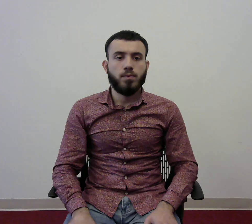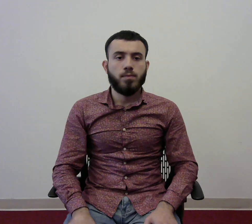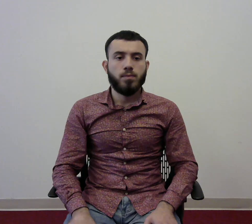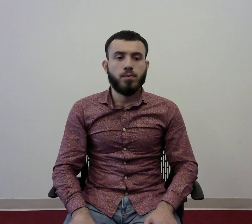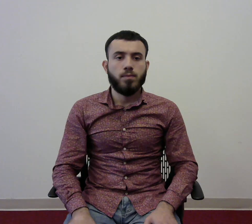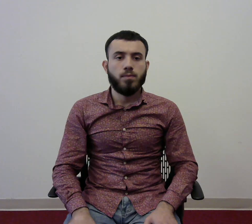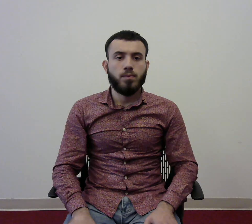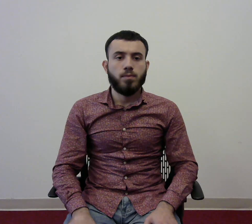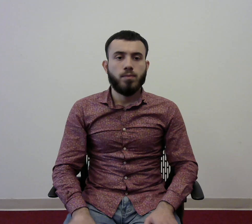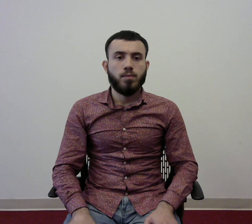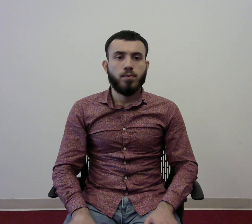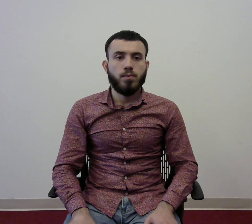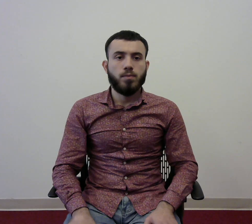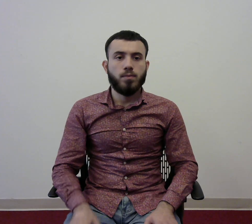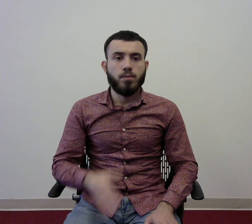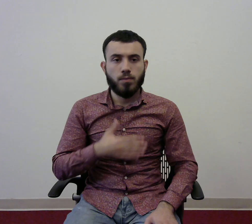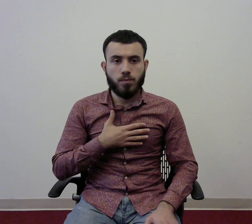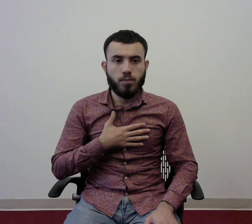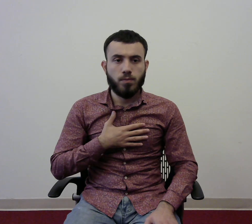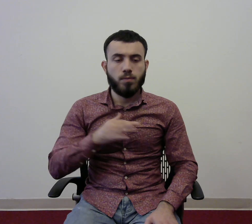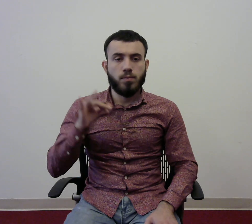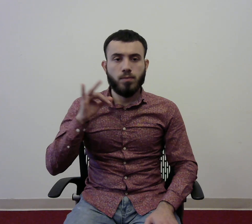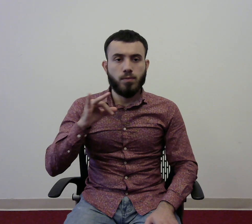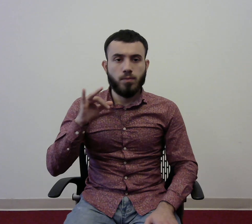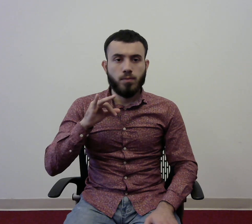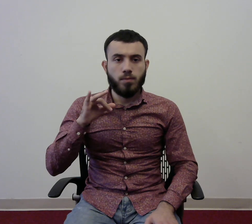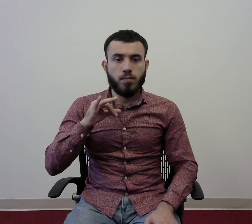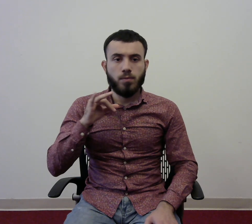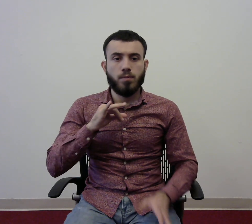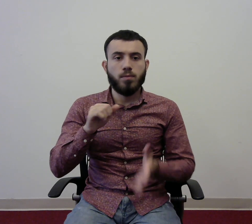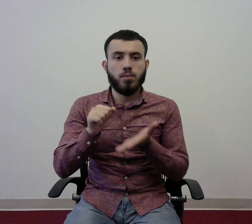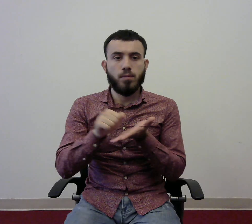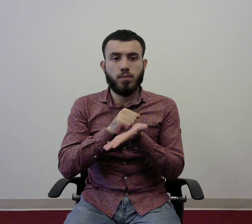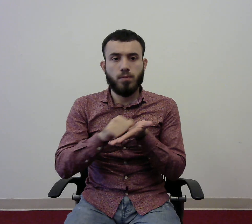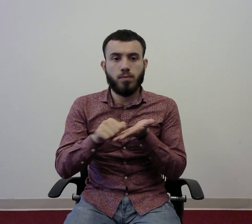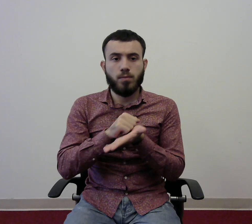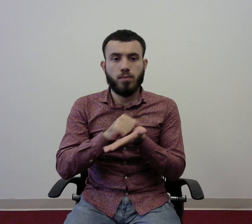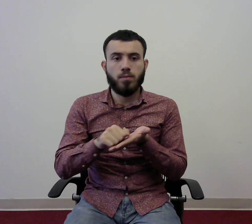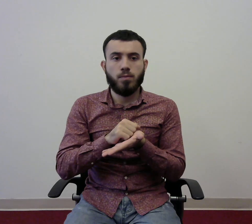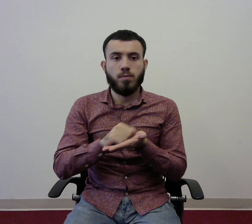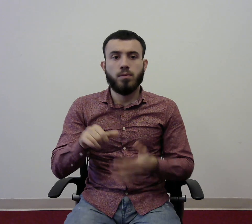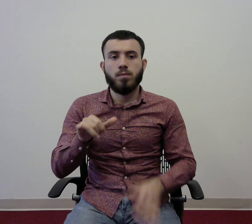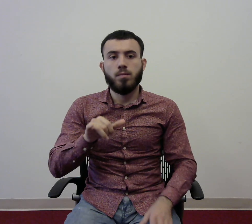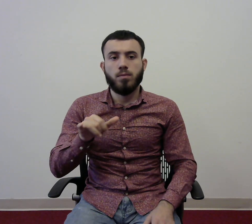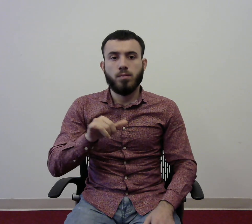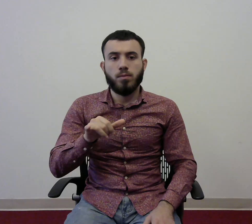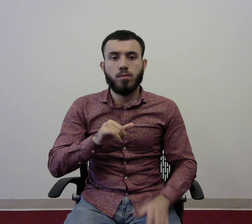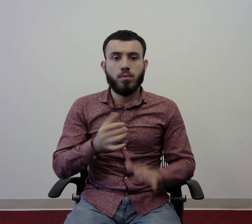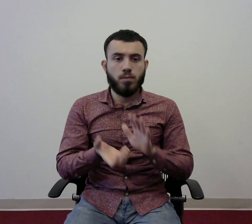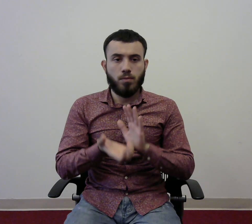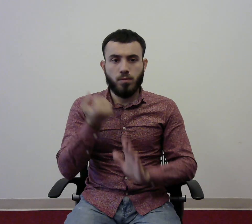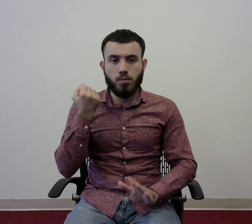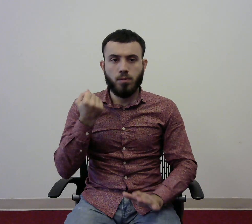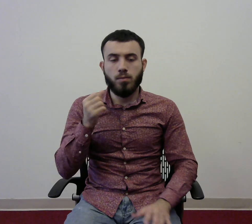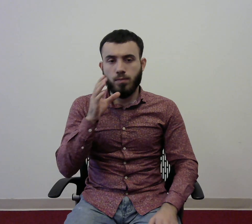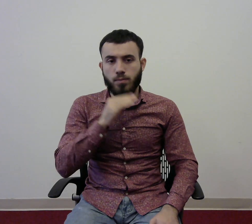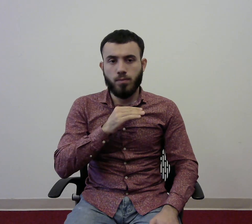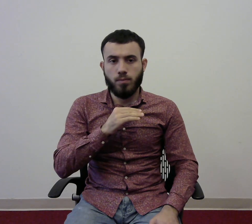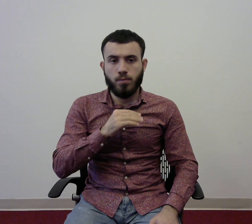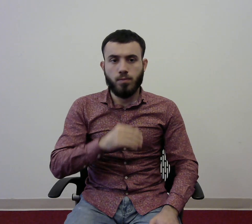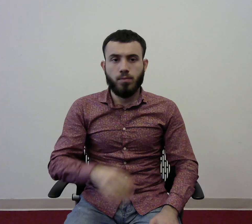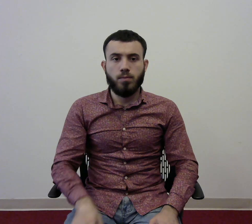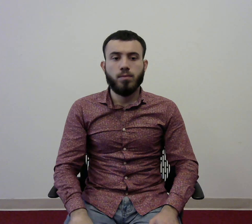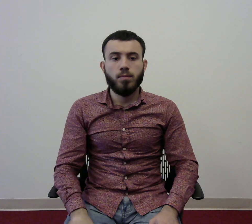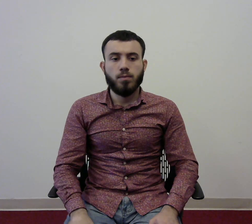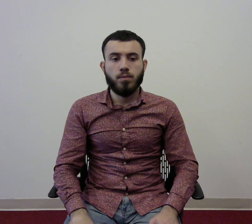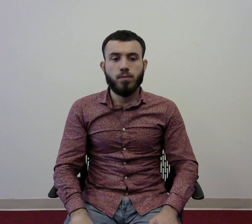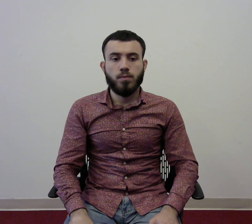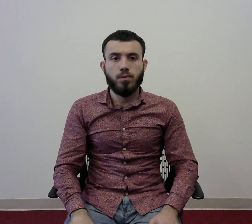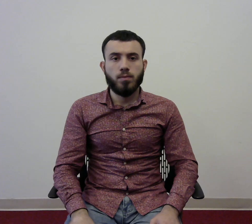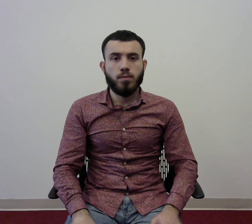Mən tarix sənədləri hardan götürə bilərəm?